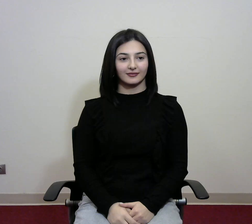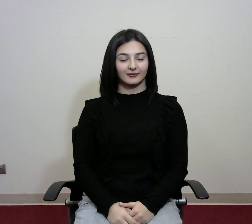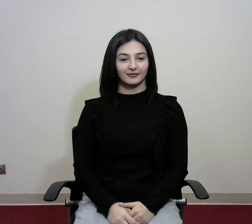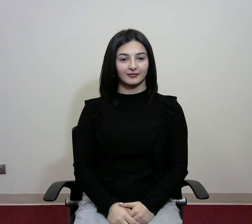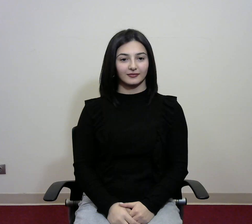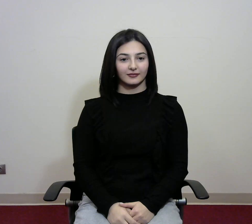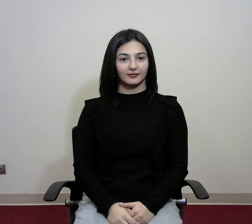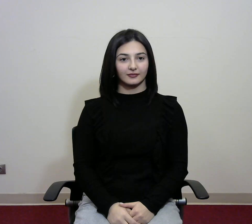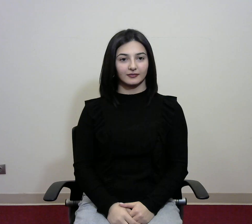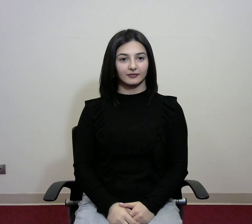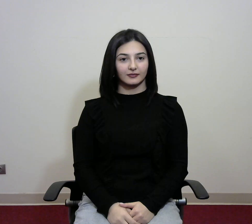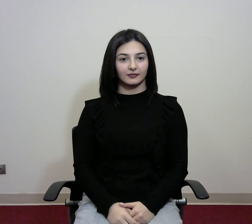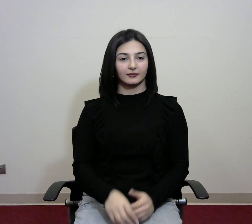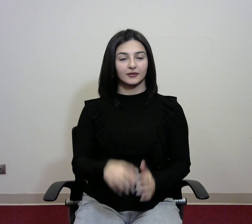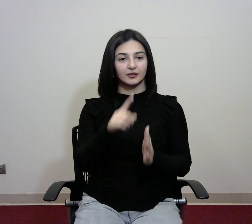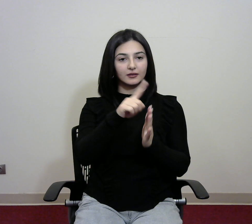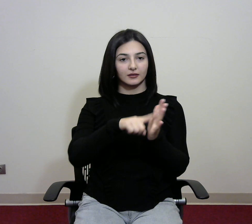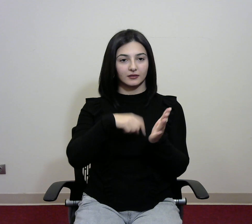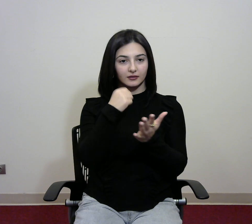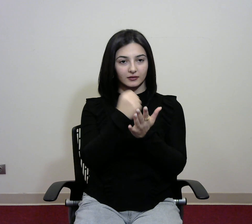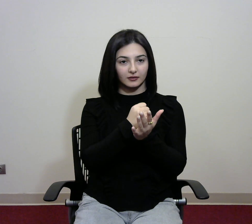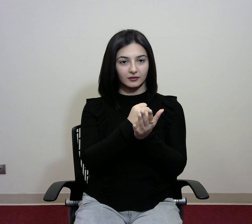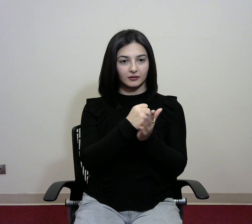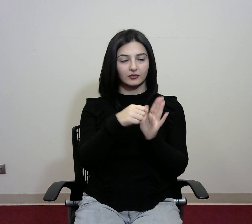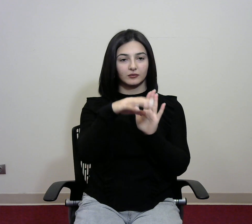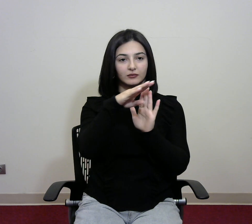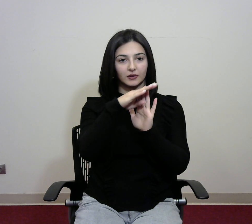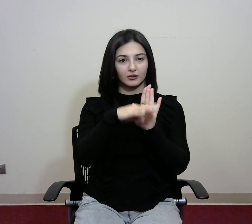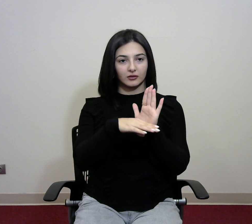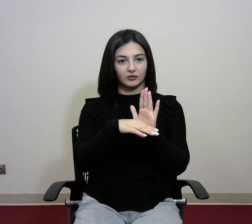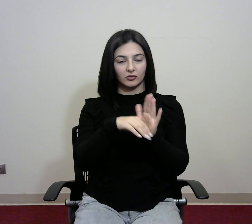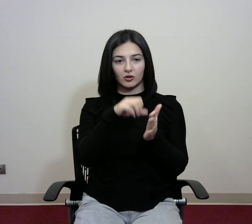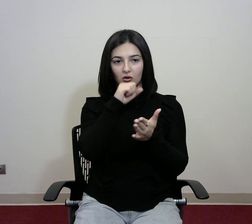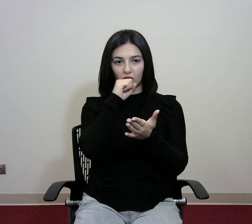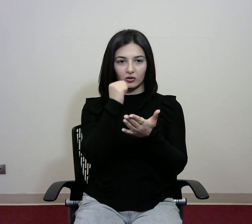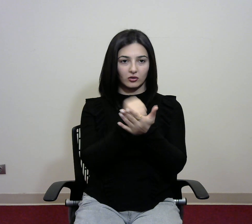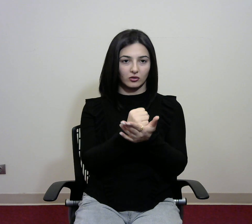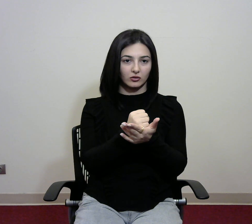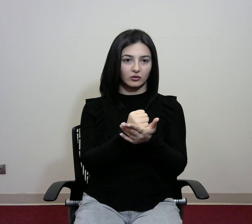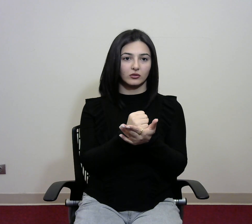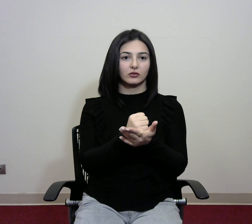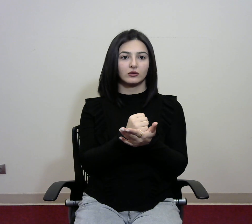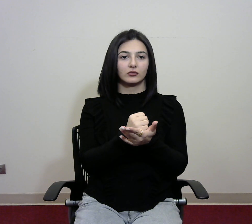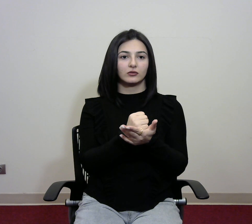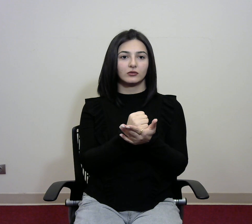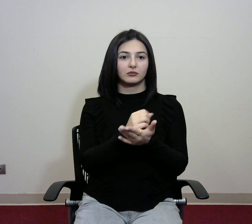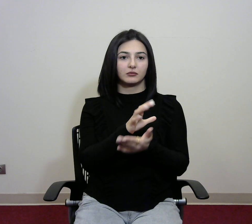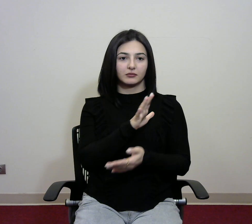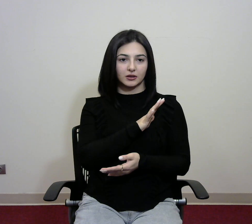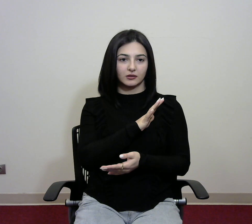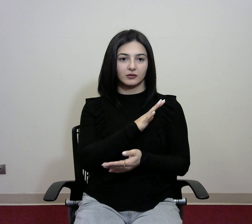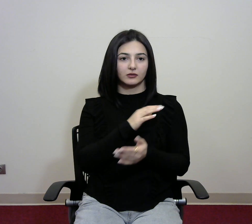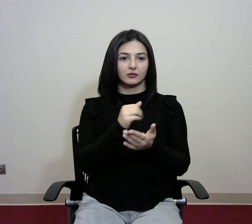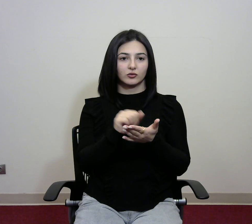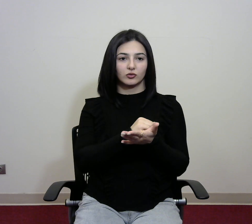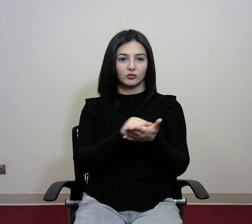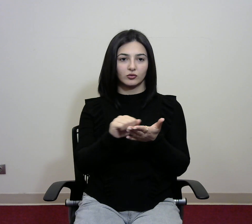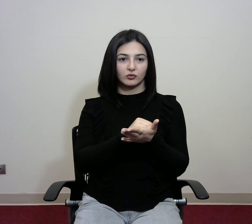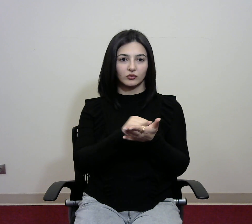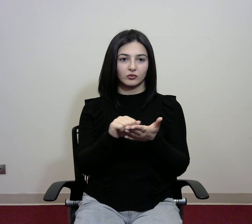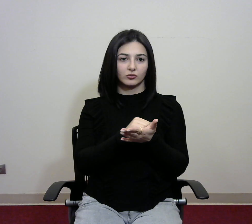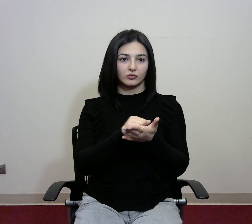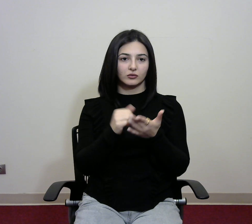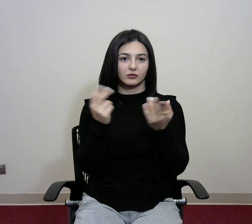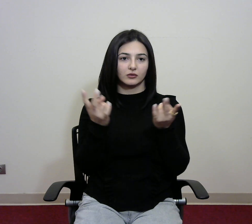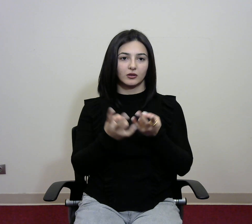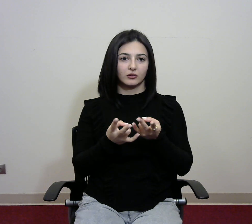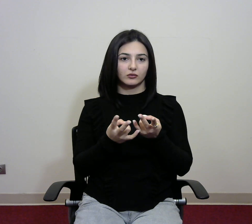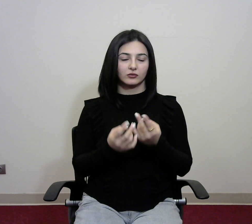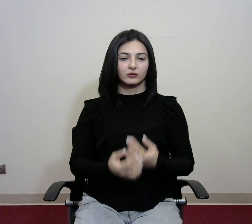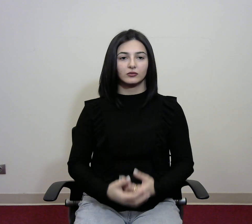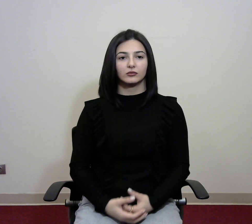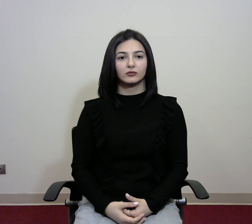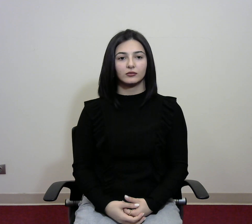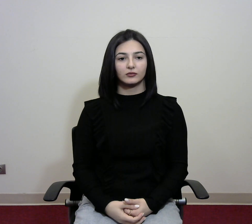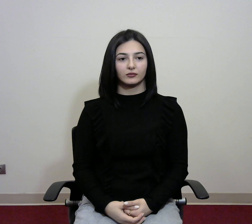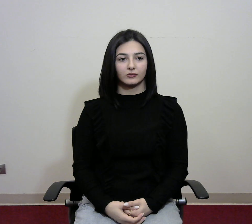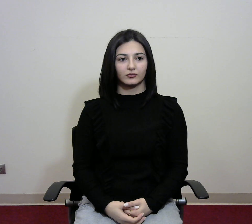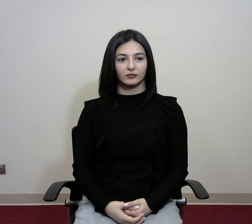Notarial qaydada təsdiq olunmuş sənədlər lazımdır